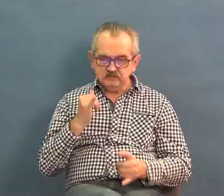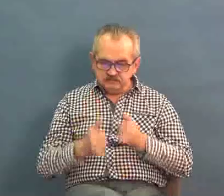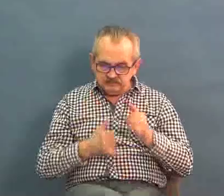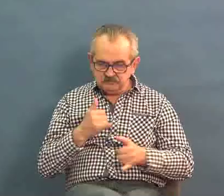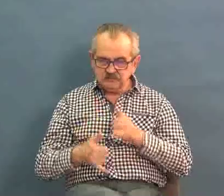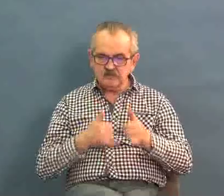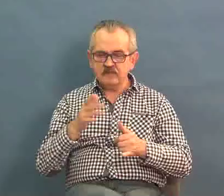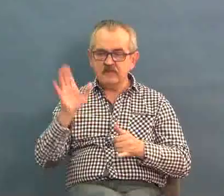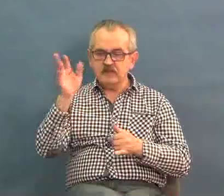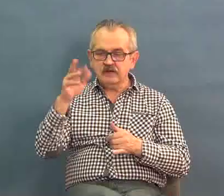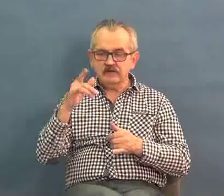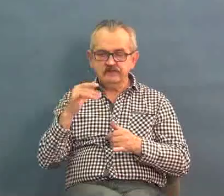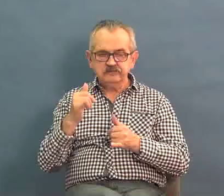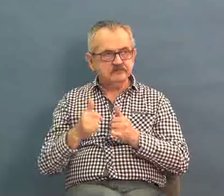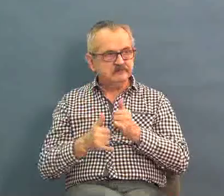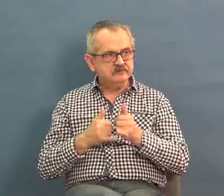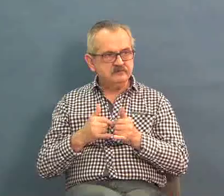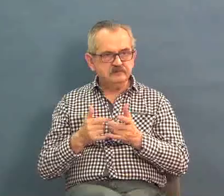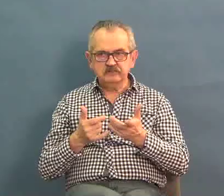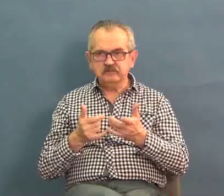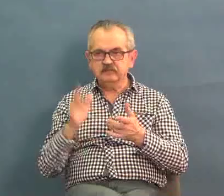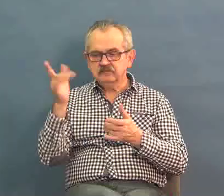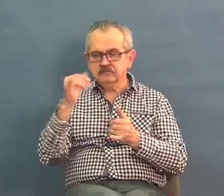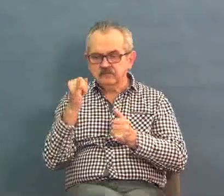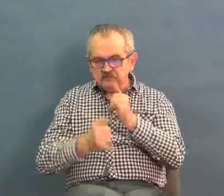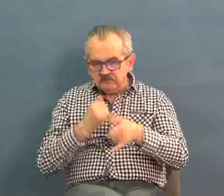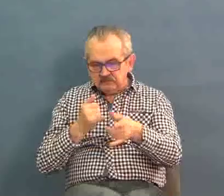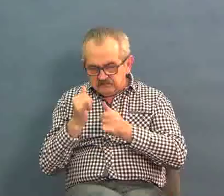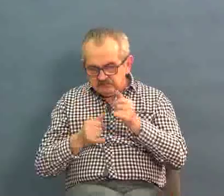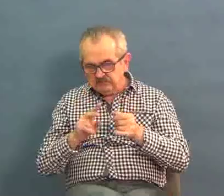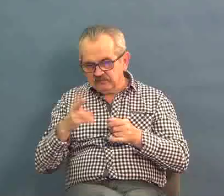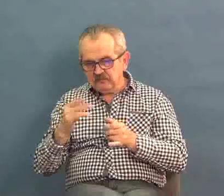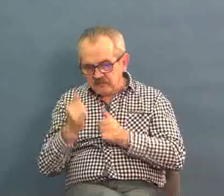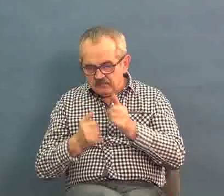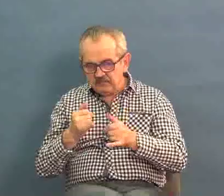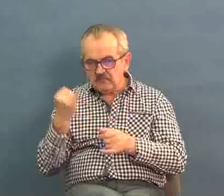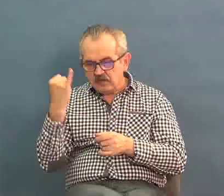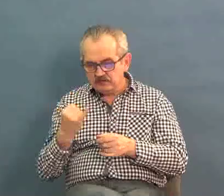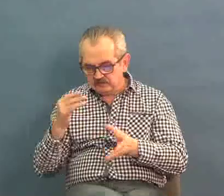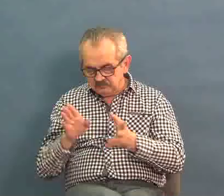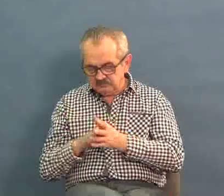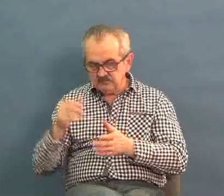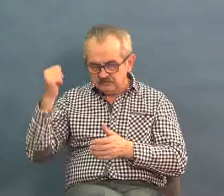Jest rower na pierwszym obrazku, na drugim obrazku jest rower, a z tyłu siedzi dziecko.